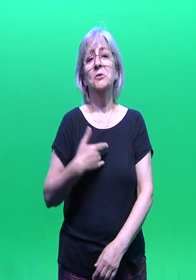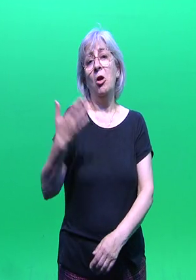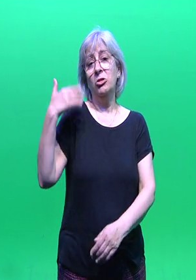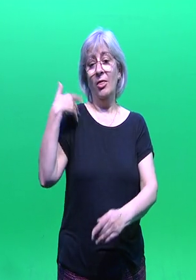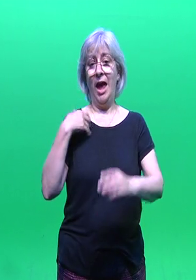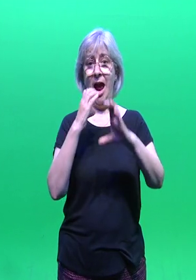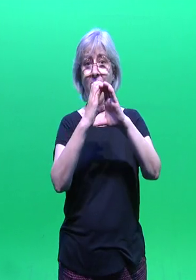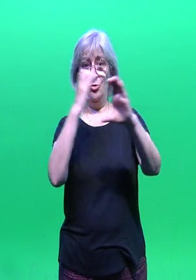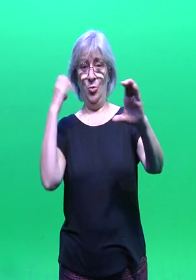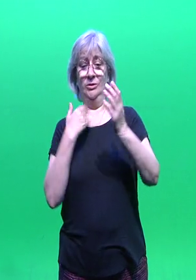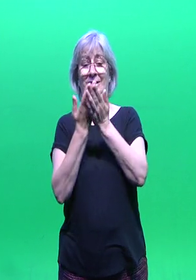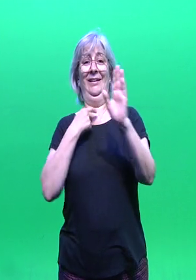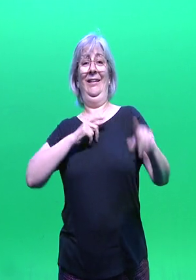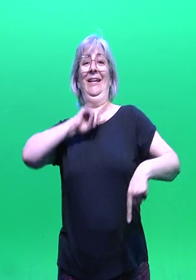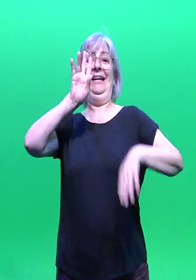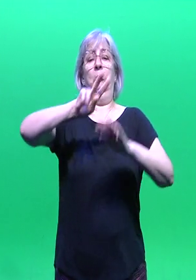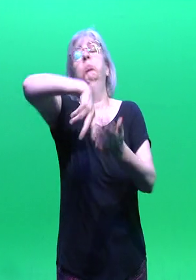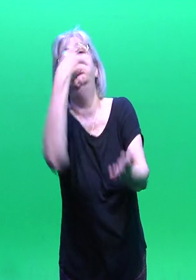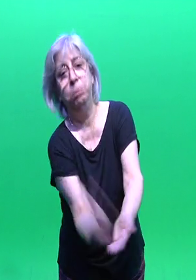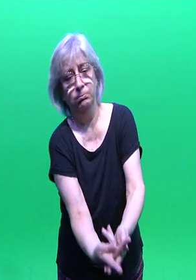Vaig caure quan vaig sortir de l'autobús.